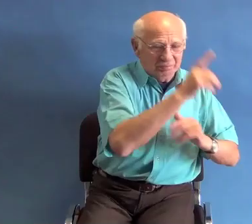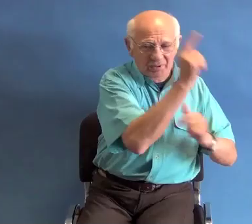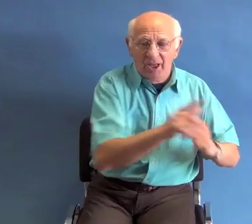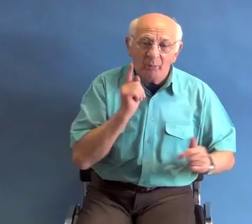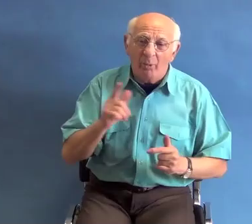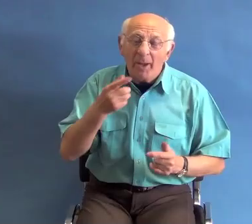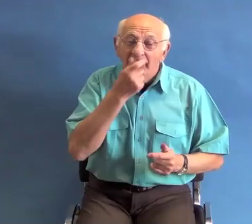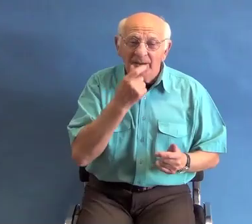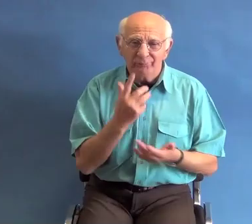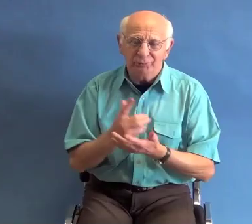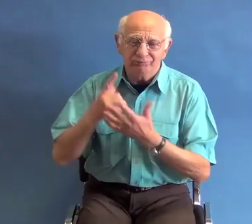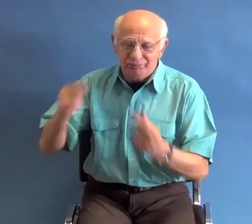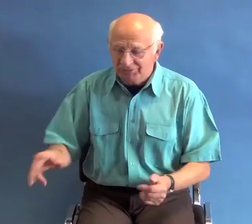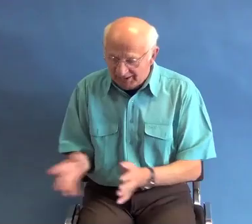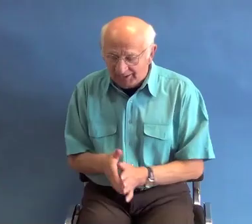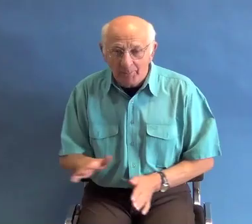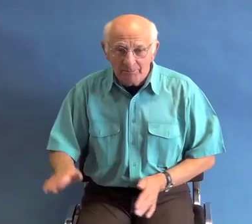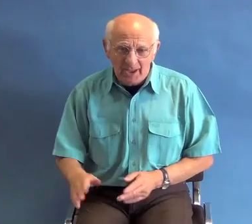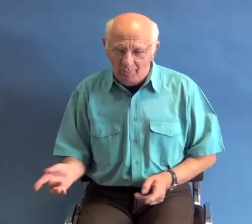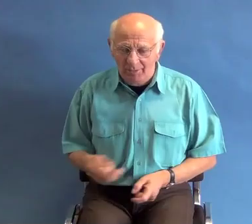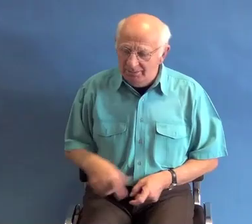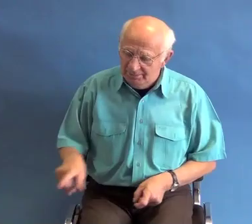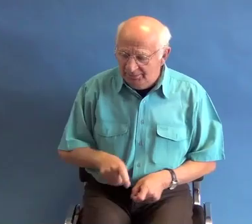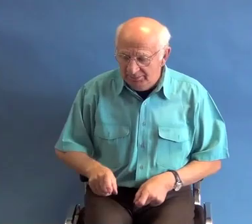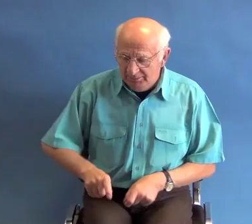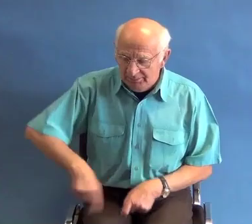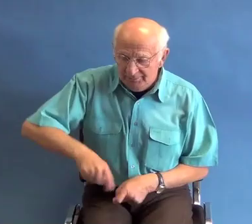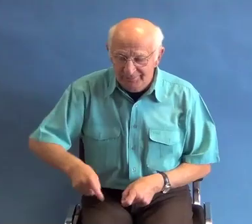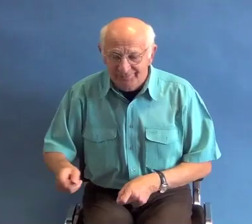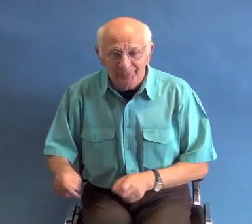A potem Chaplin z chłopcem szli, i Chaplin go cały czas od siebie odpychał nogą.